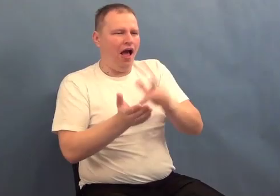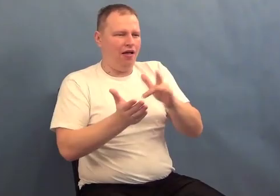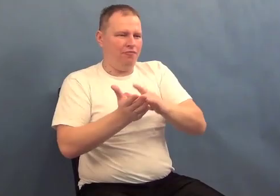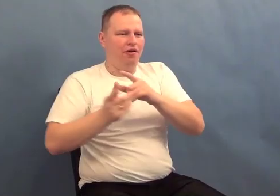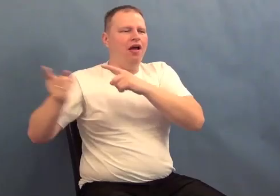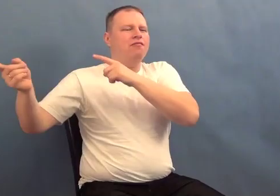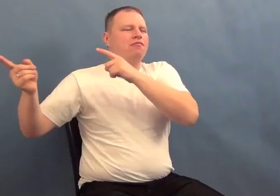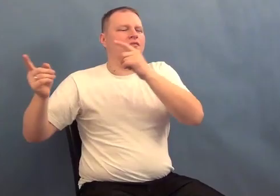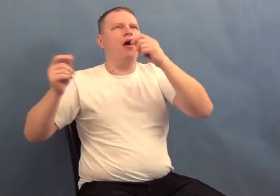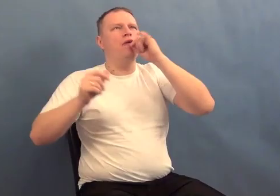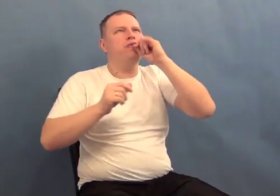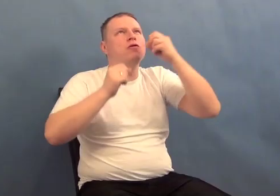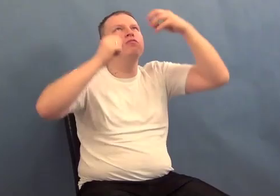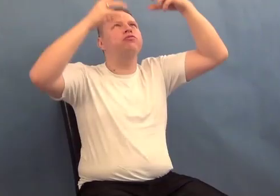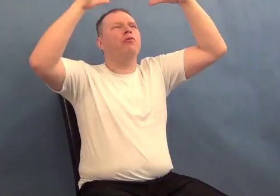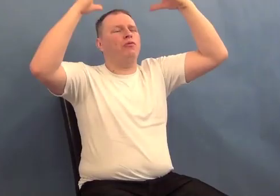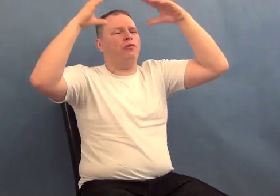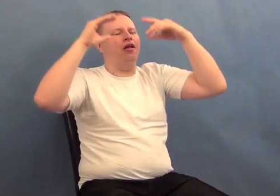Ktoś zapalił papierosa, z którego unosił się dym.